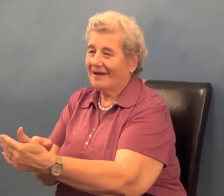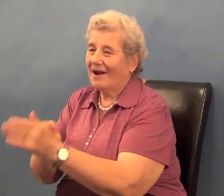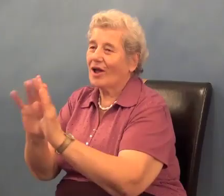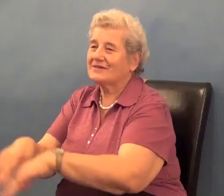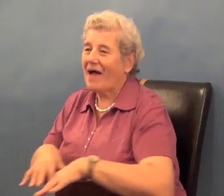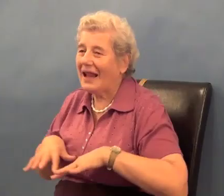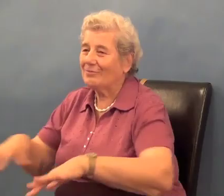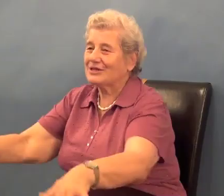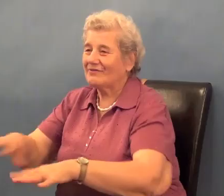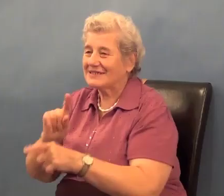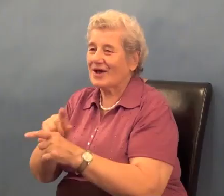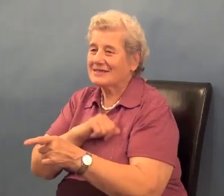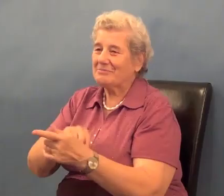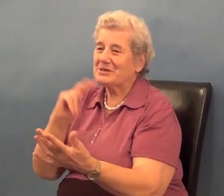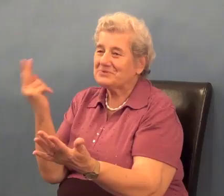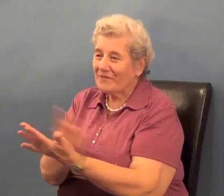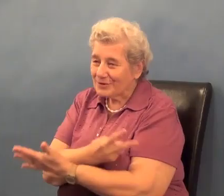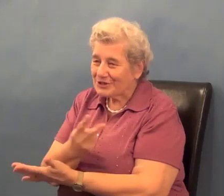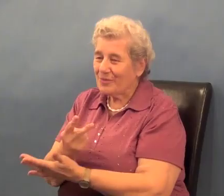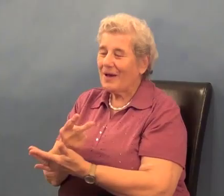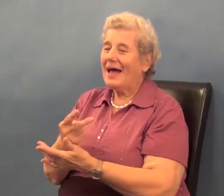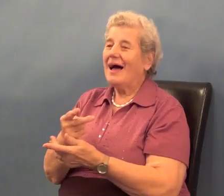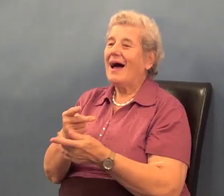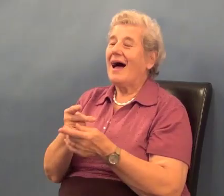Rozwalił się, sam się przewrócił.